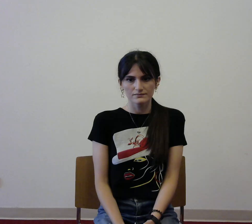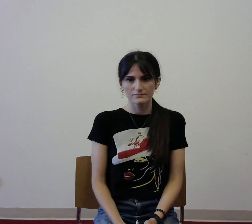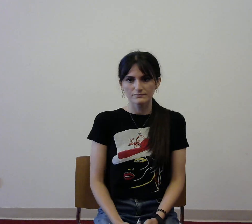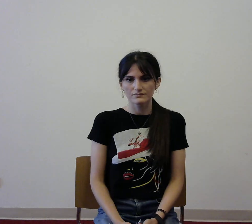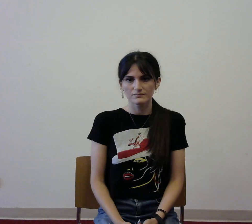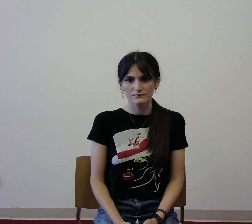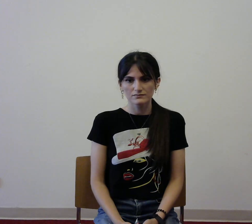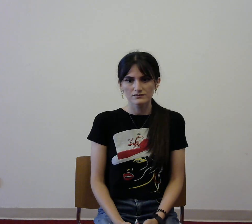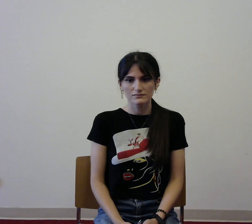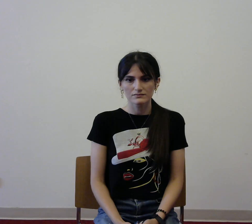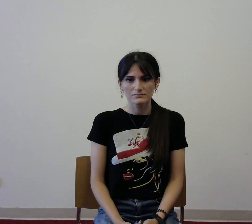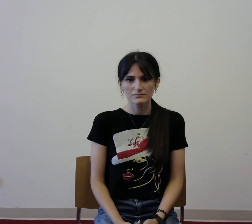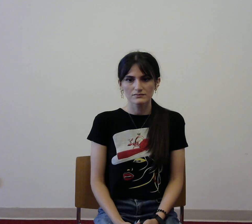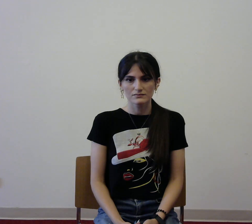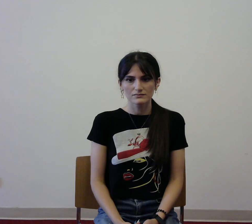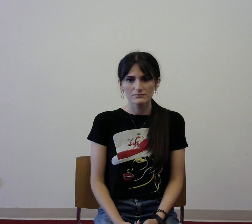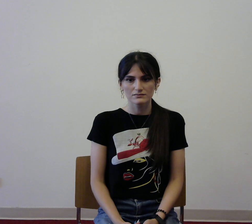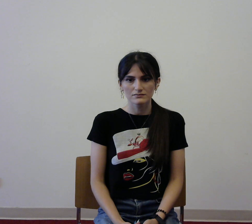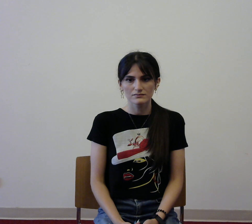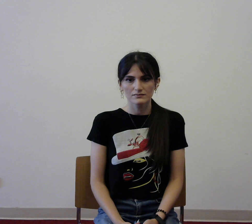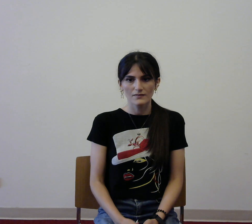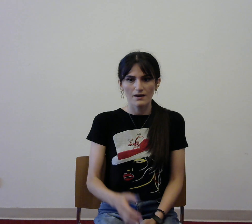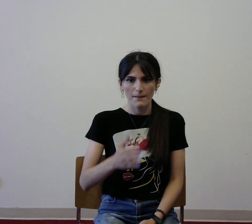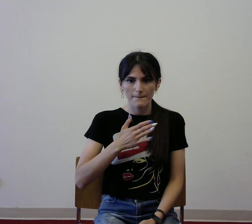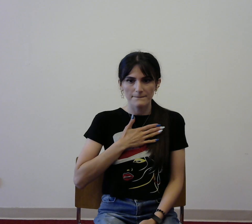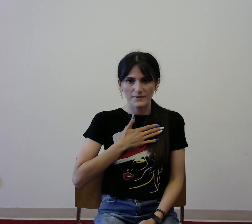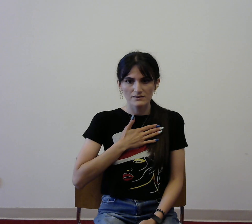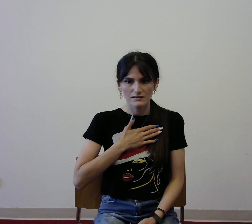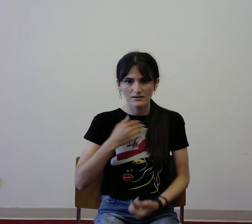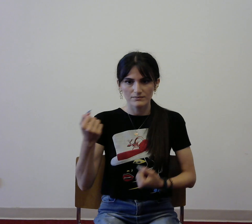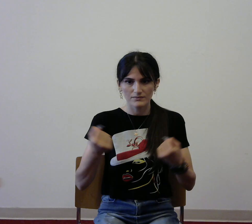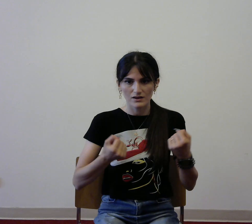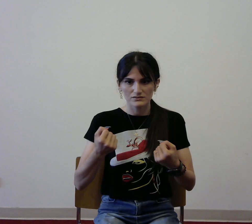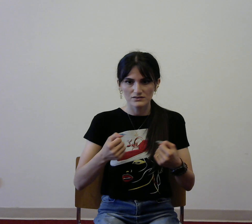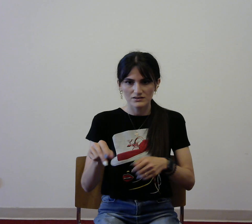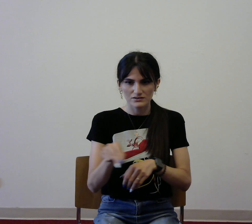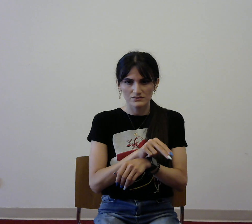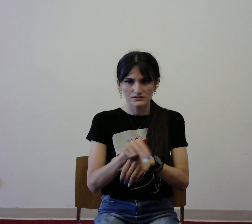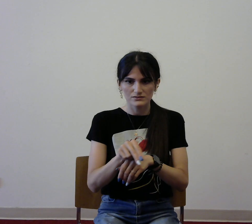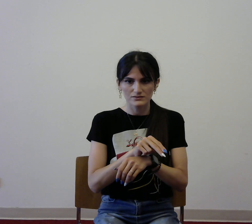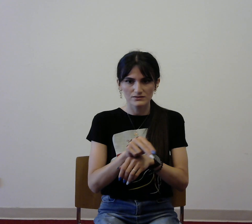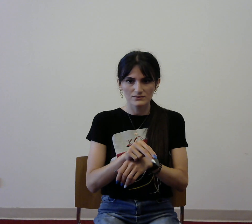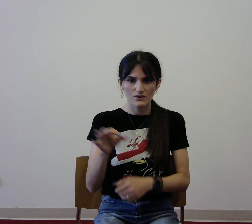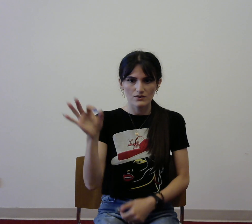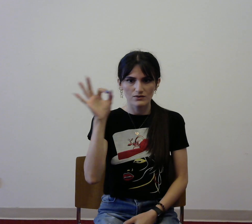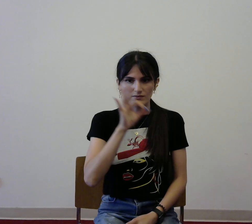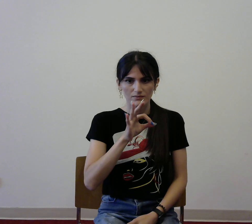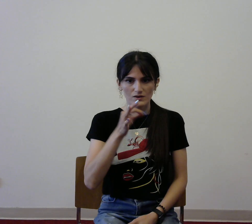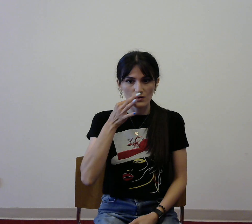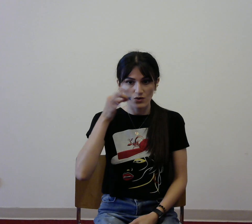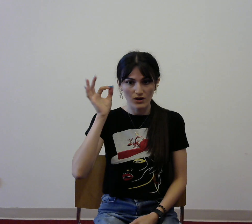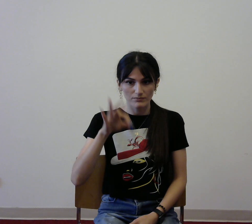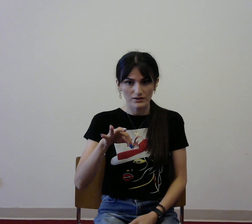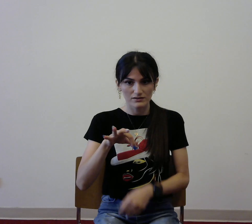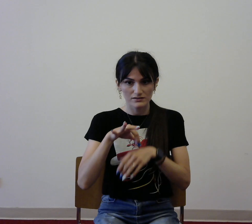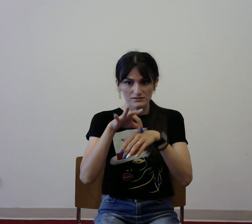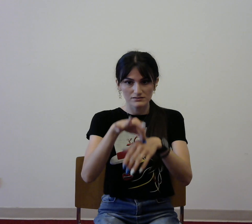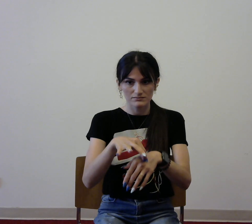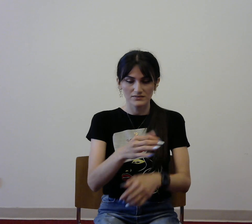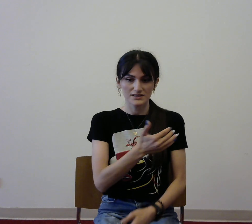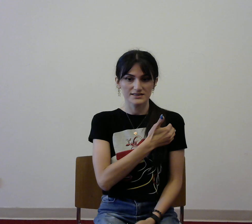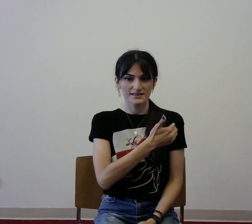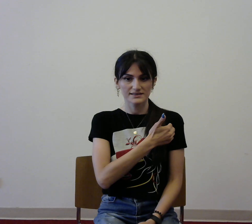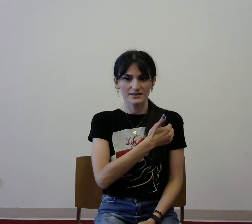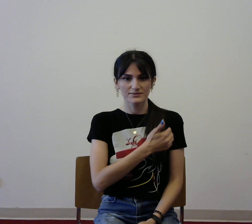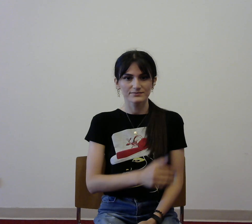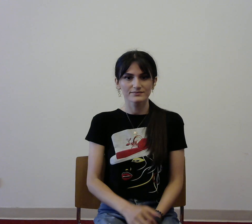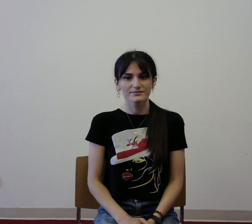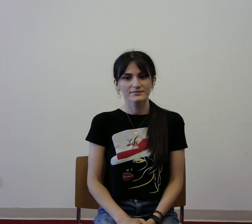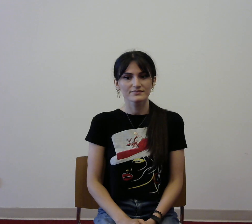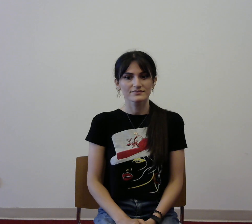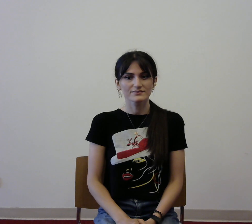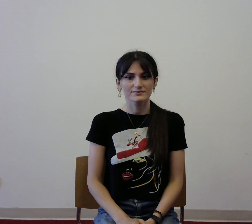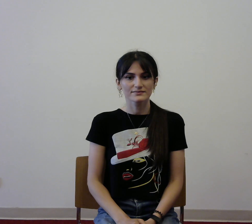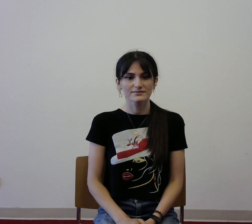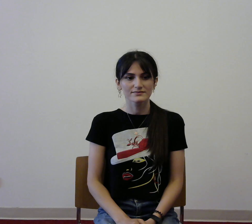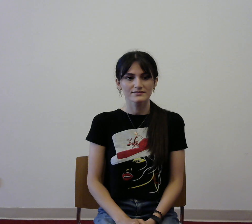Mən avtomobil təmiri üzrə təcrübə keçmək istəyirəm